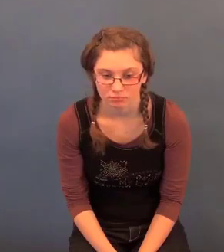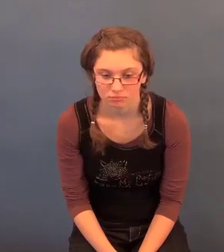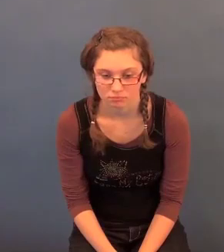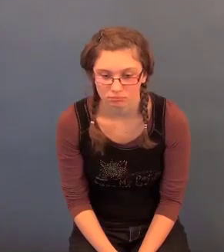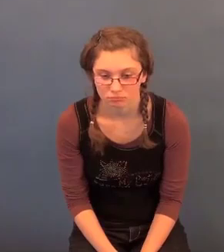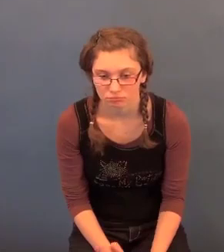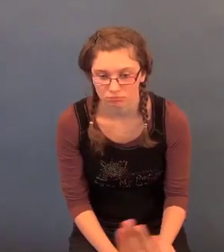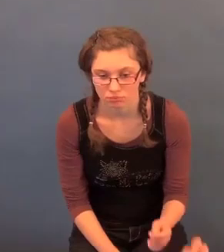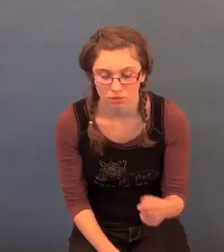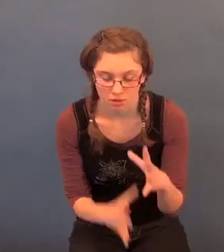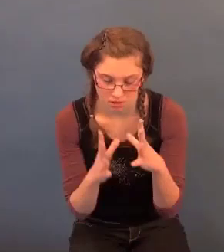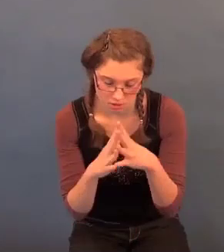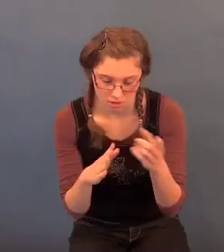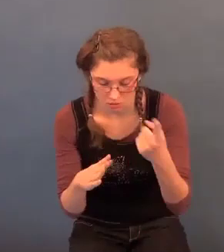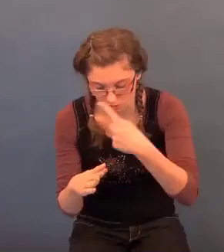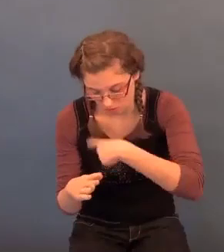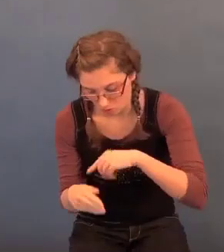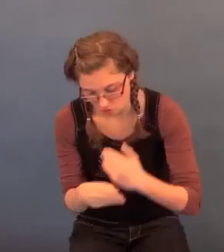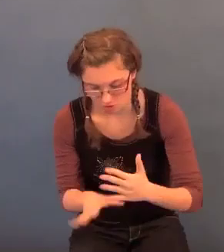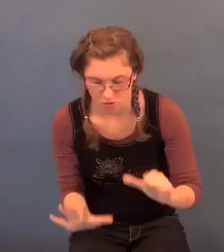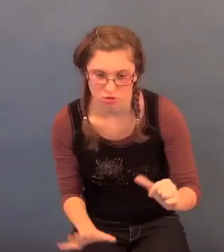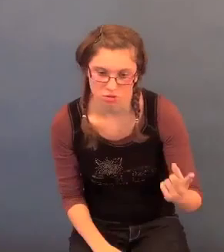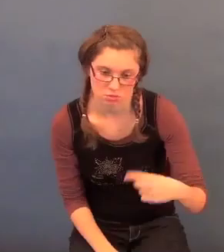Od dziesiątej do wieczora, do szóstej.